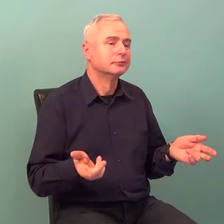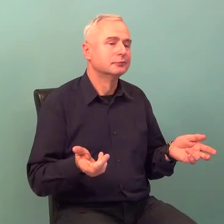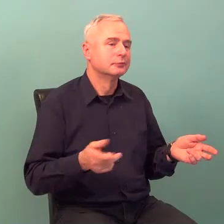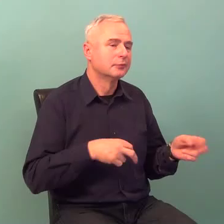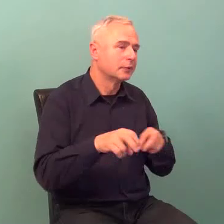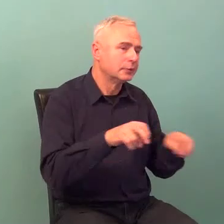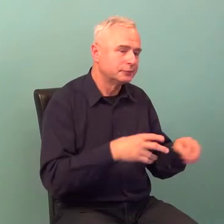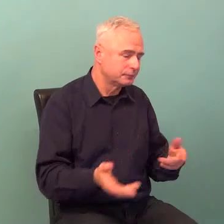Chodzę...